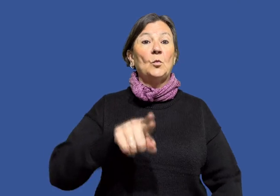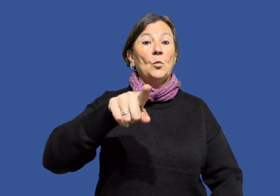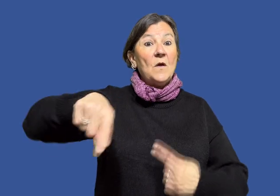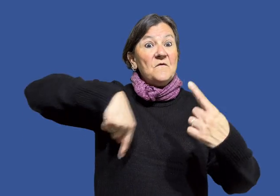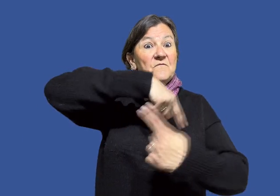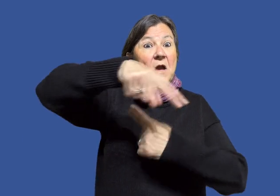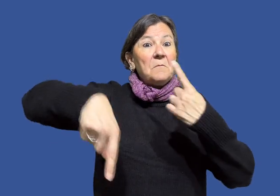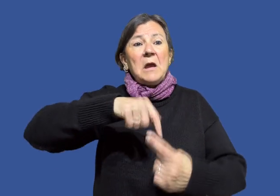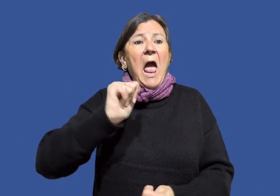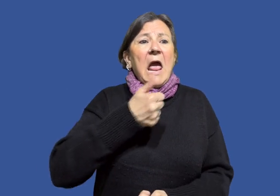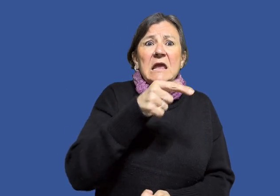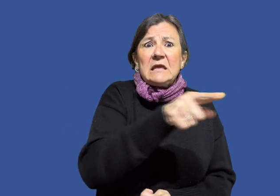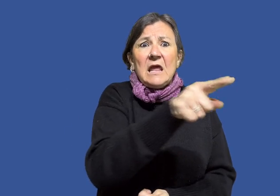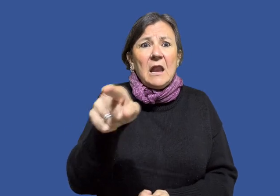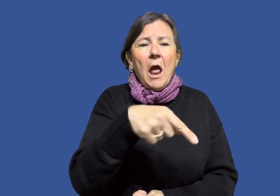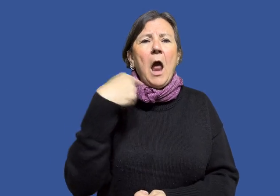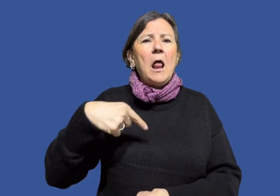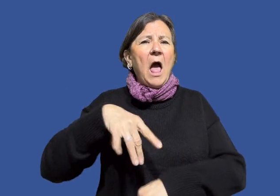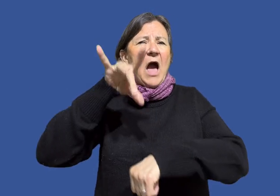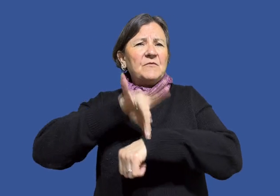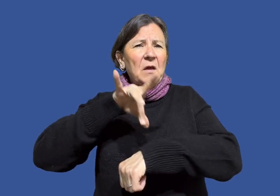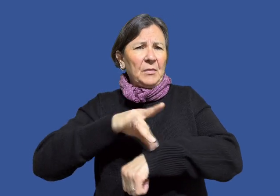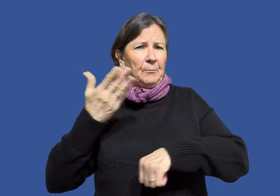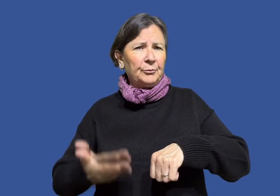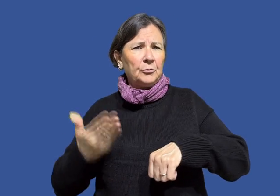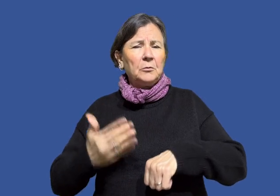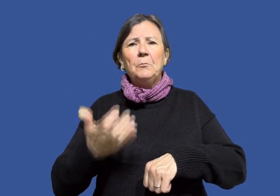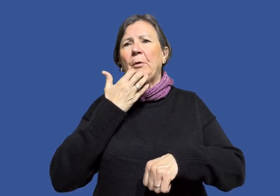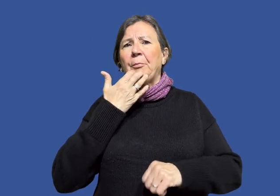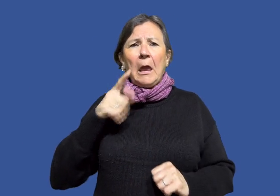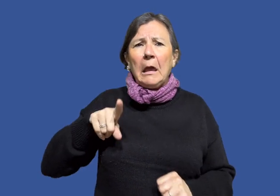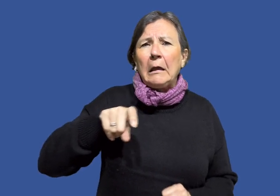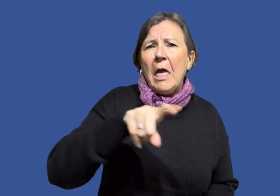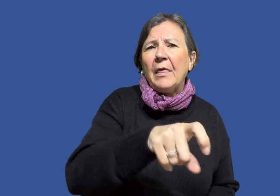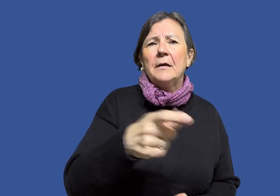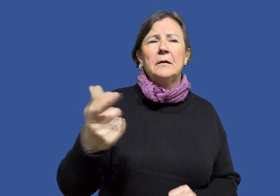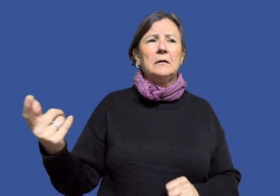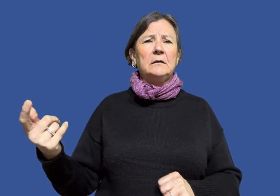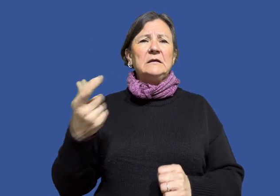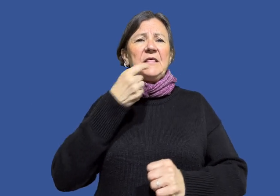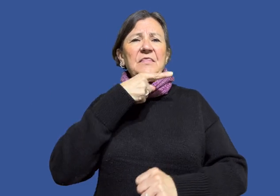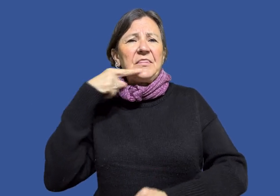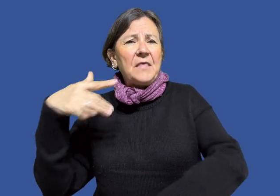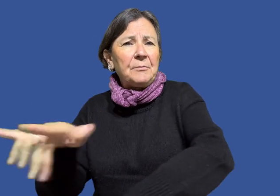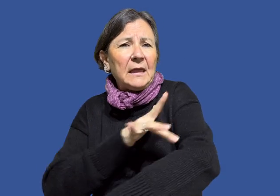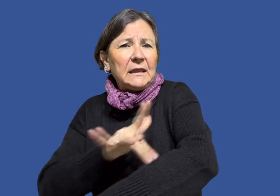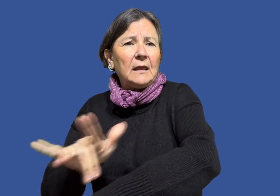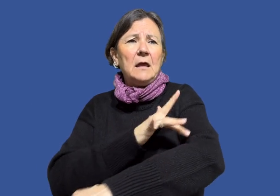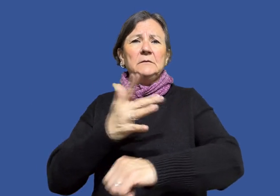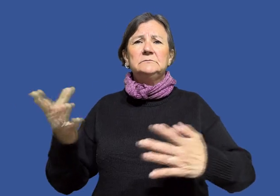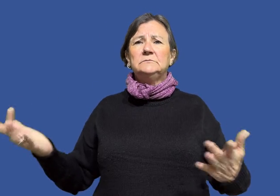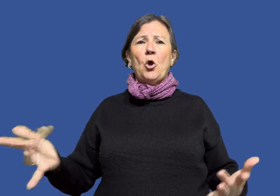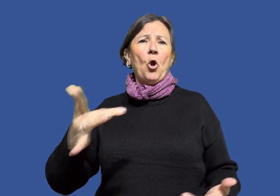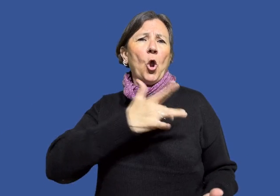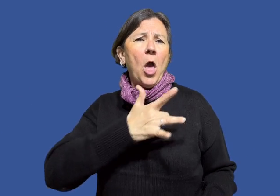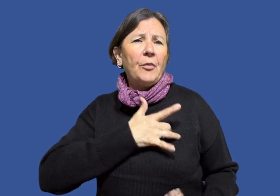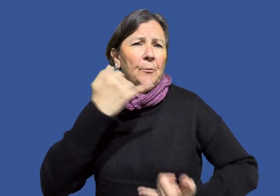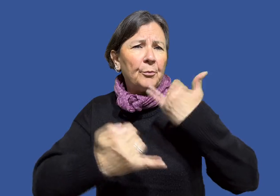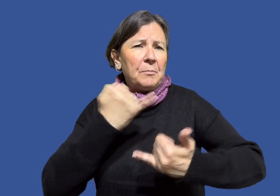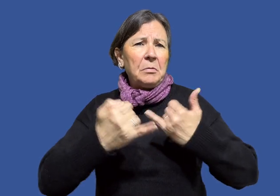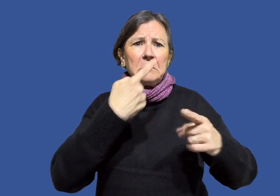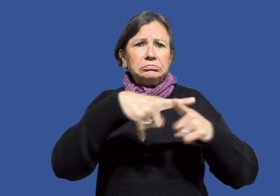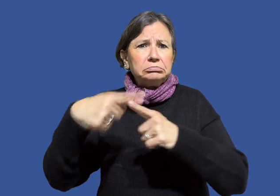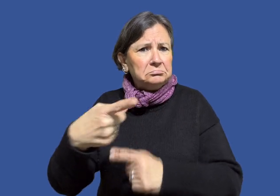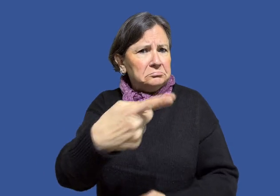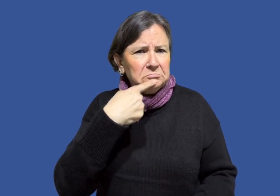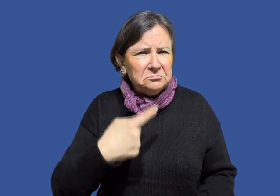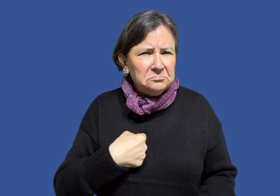Tens antecedents familiars de malalties importants com ara el càncer, la diabetis o malalties cardíaques?